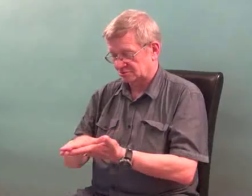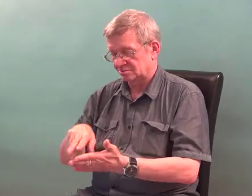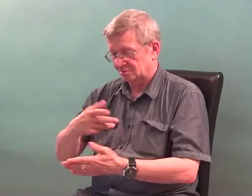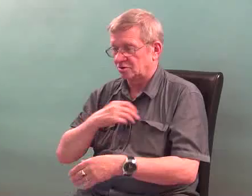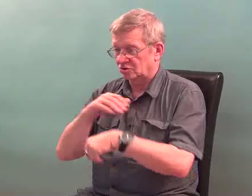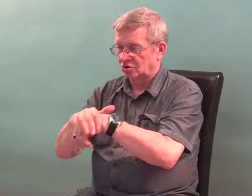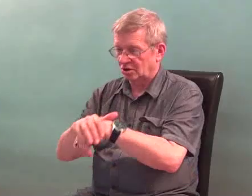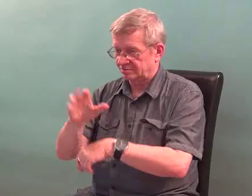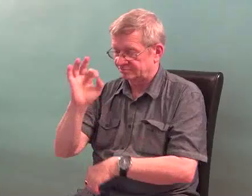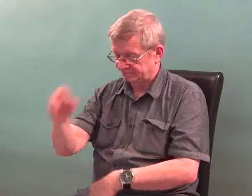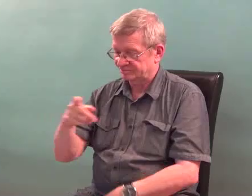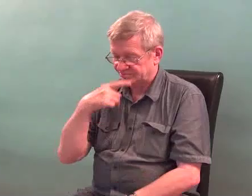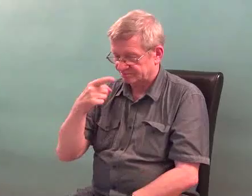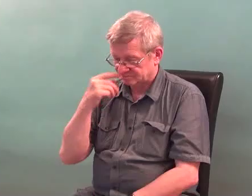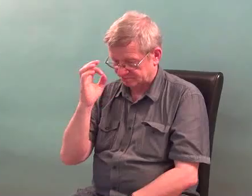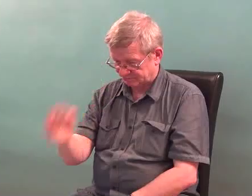Mój kolega dobrze mi powiedział.